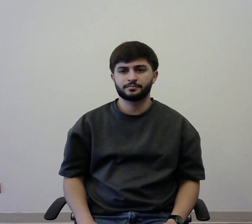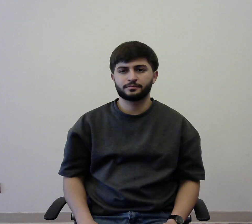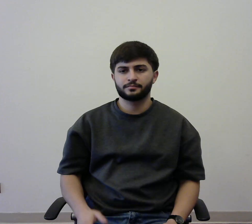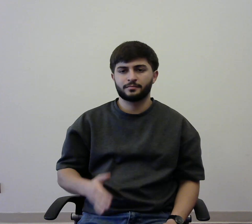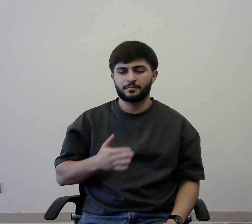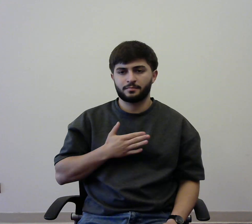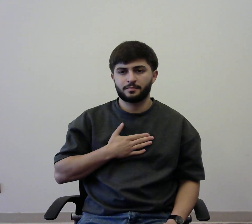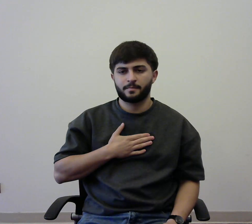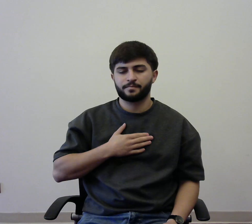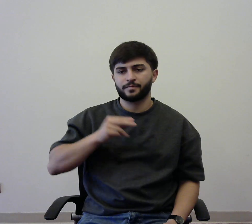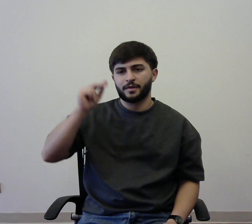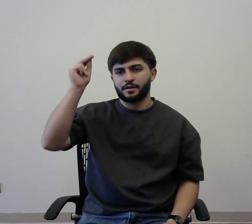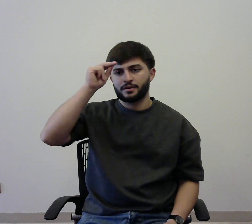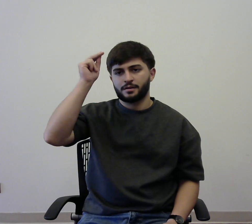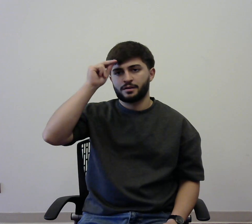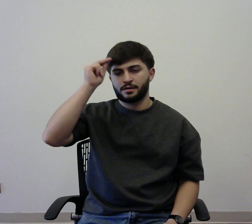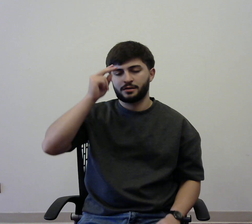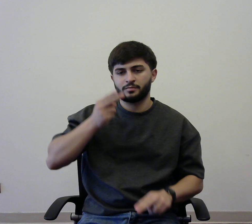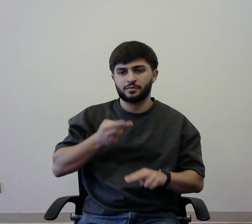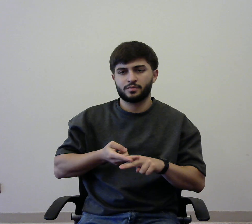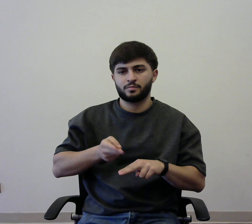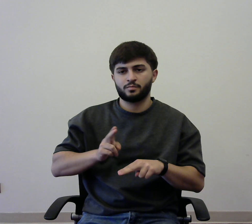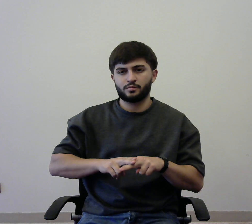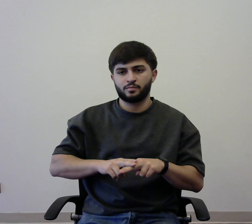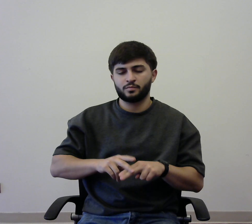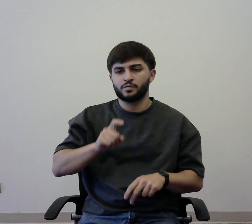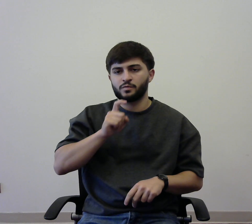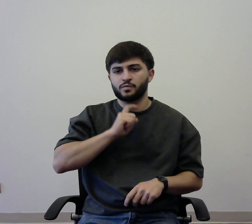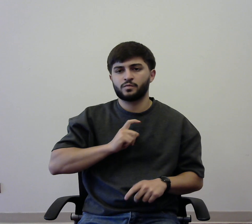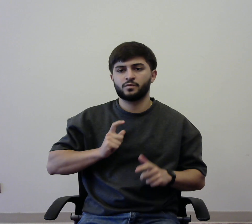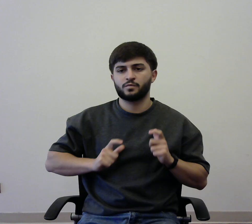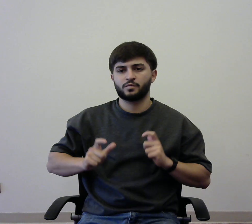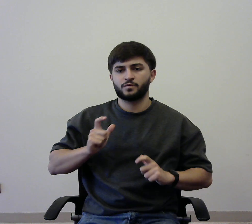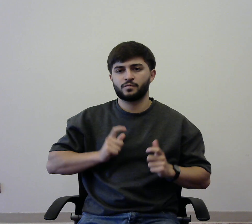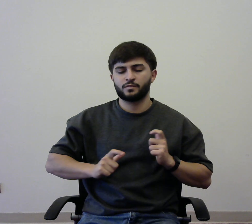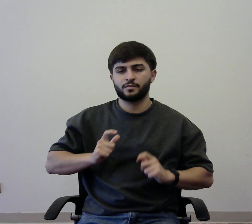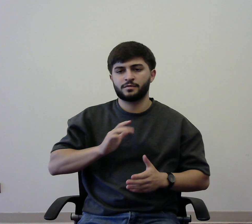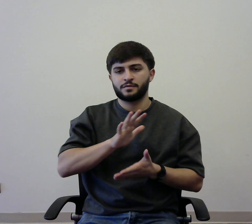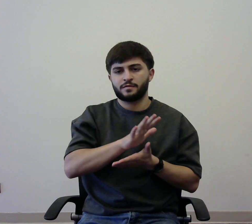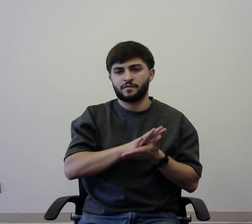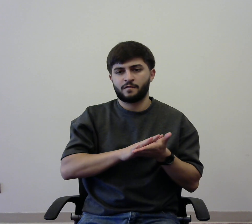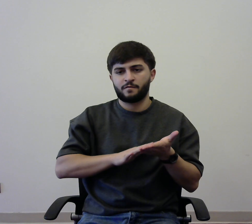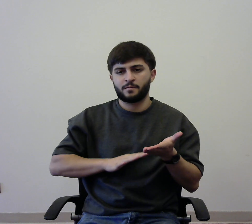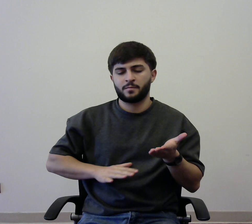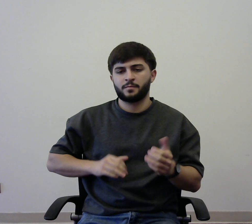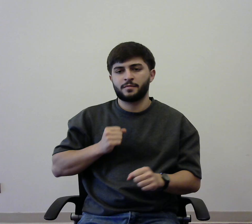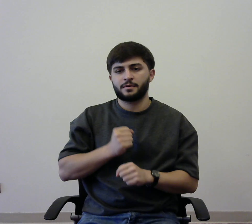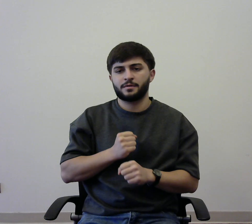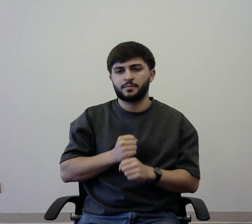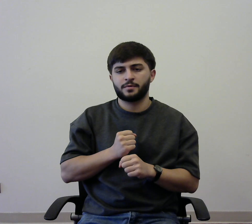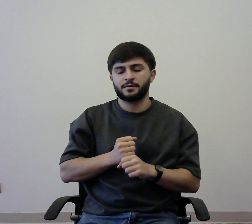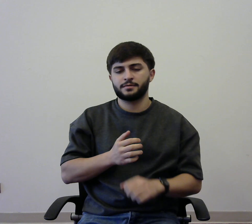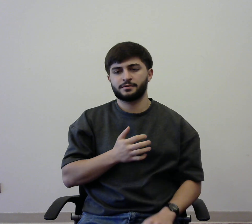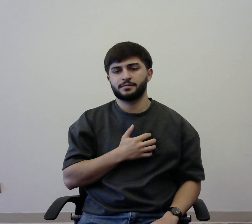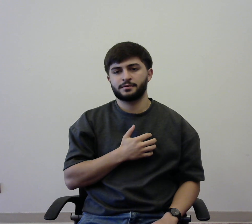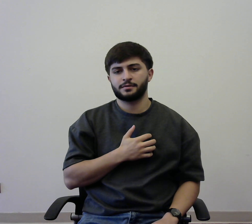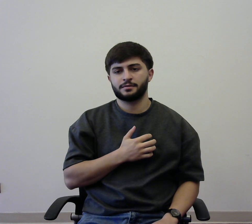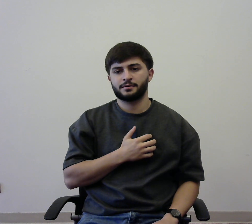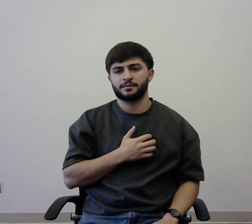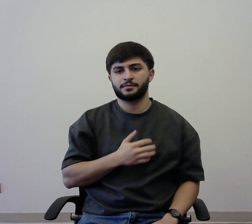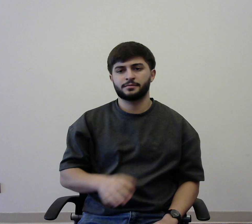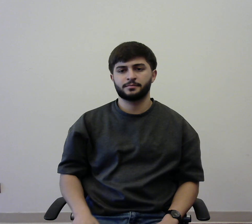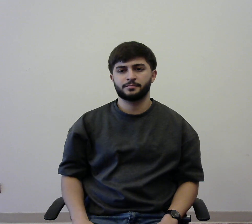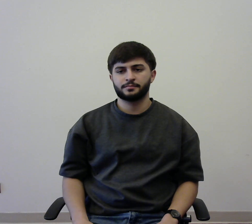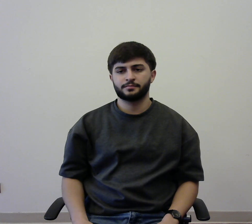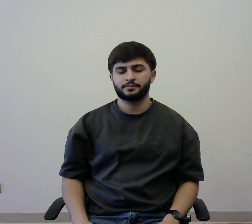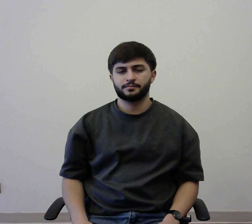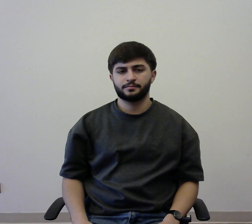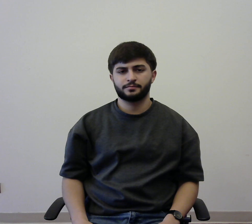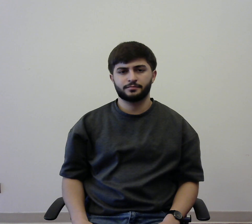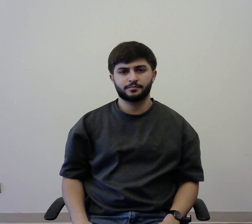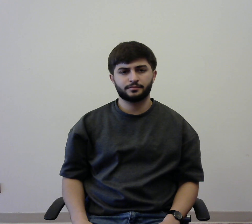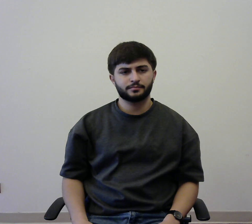Mən təhsilimi bu universitetdə davam etmək istəyirəm